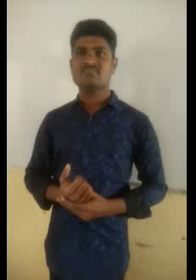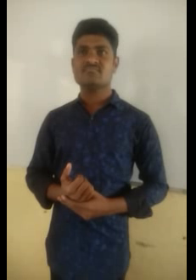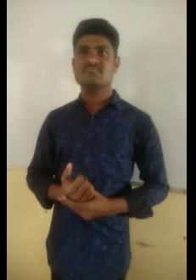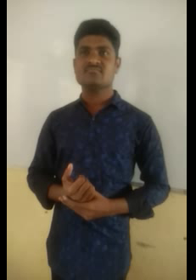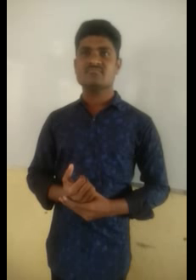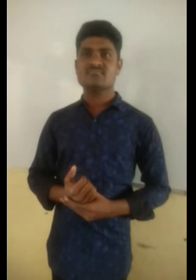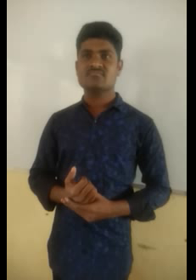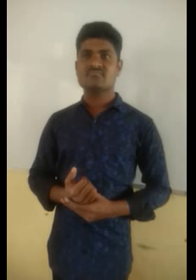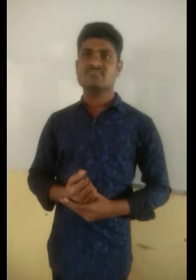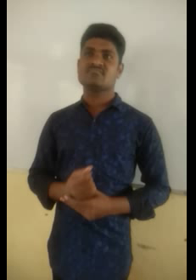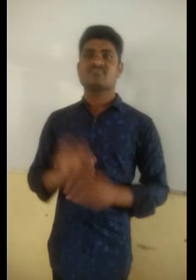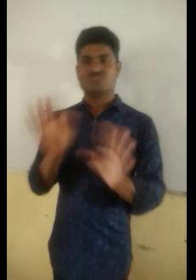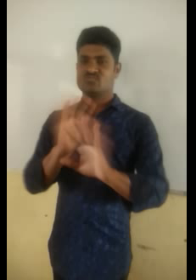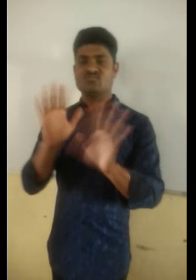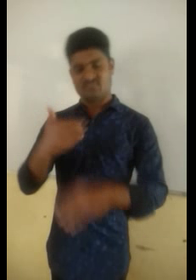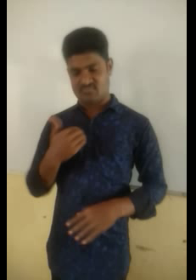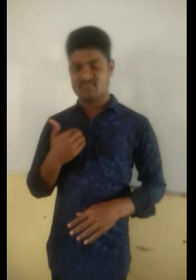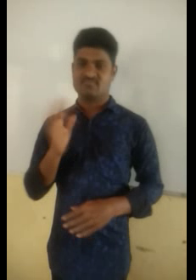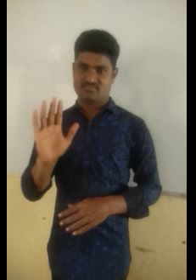do not worry